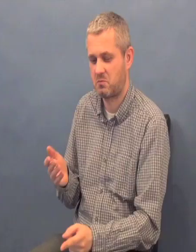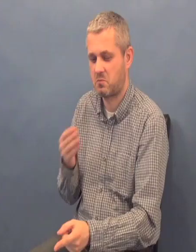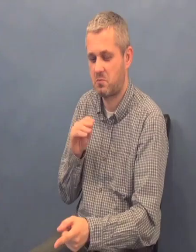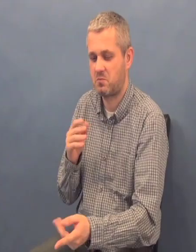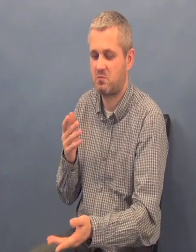Tam nie jest napisane.